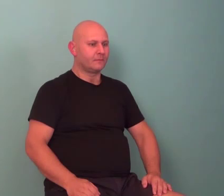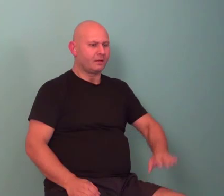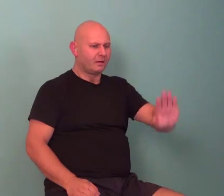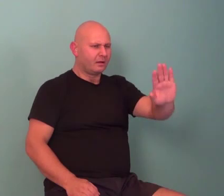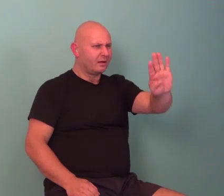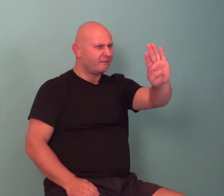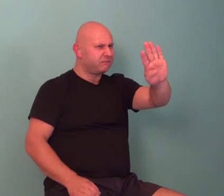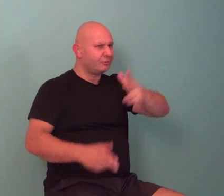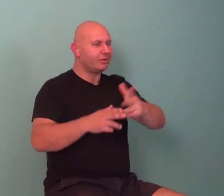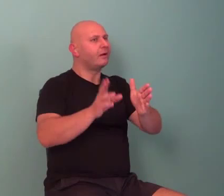Czwarta trzydzieści.